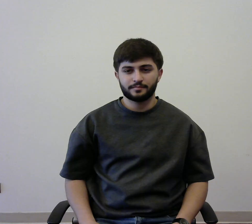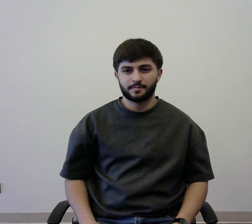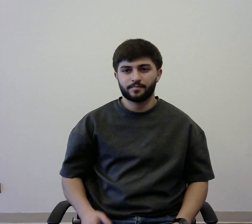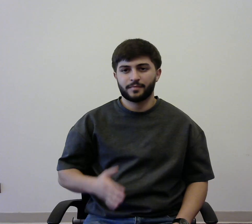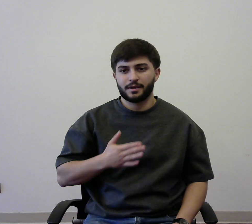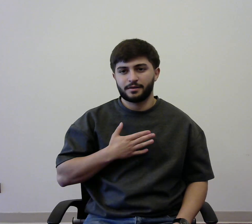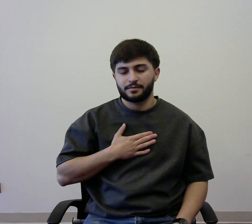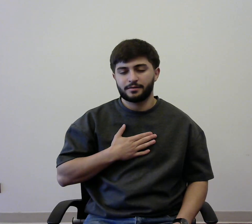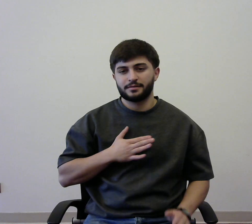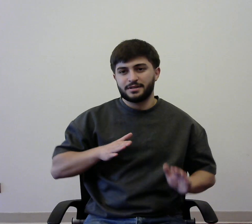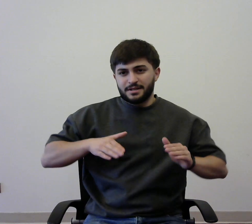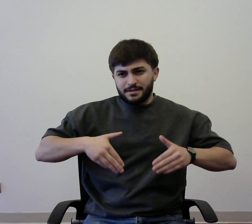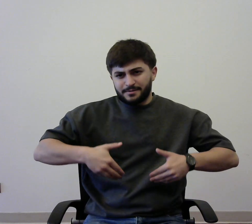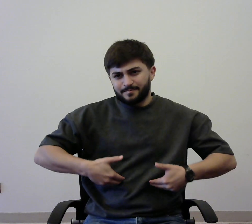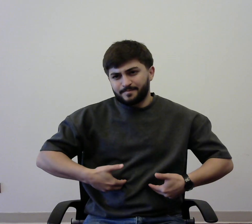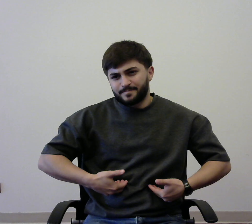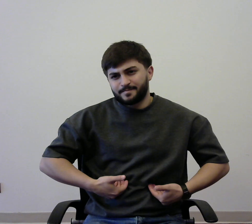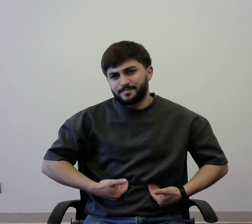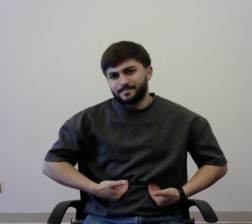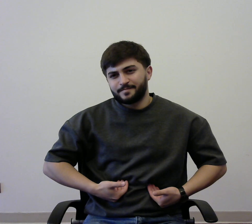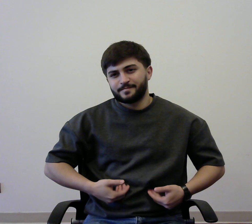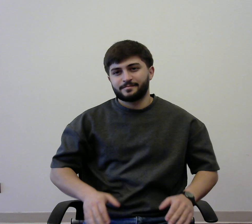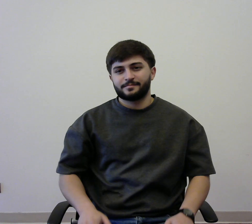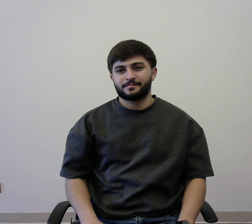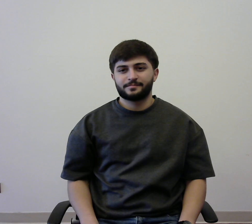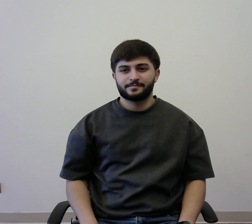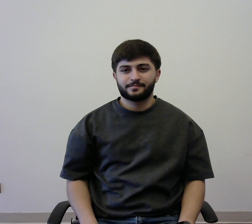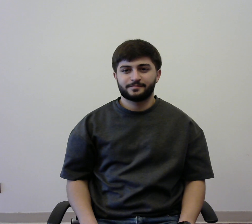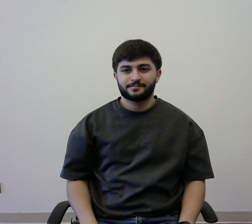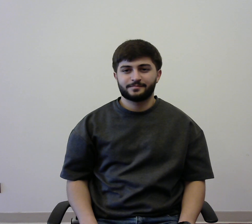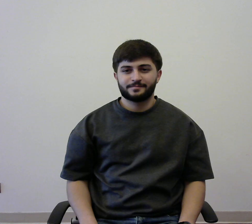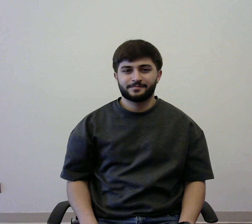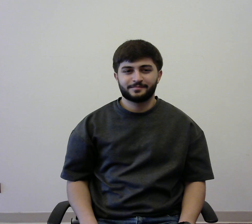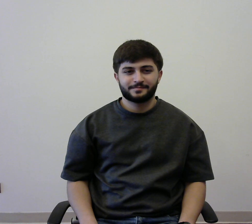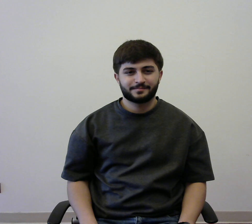Mən acmışam